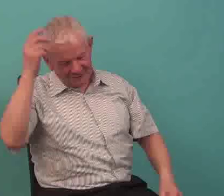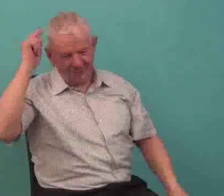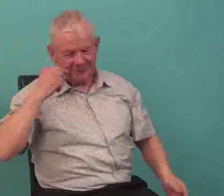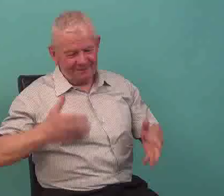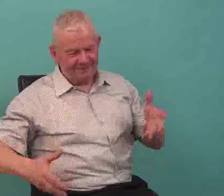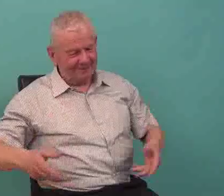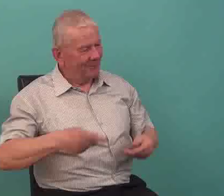Jeden chłopak idzie i oddaje mu kapelusz.